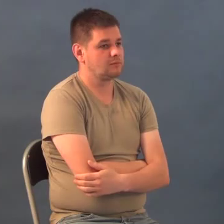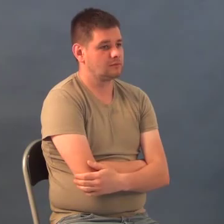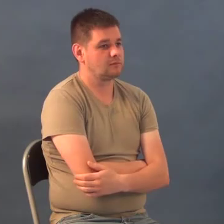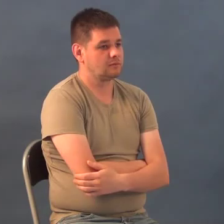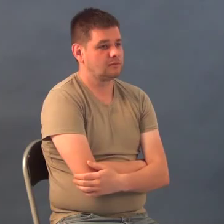Poniedziałek.